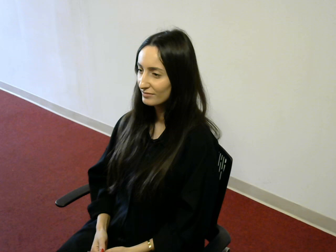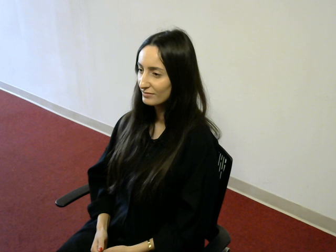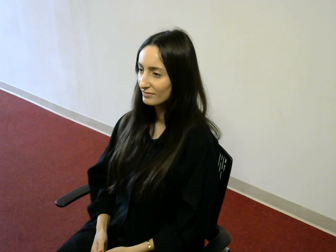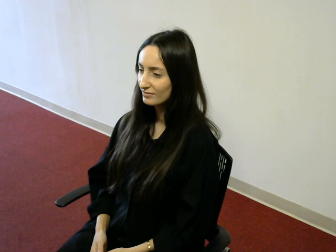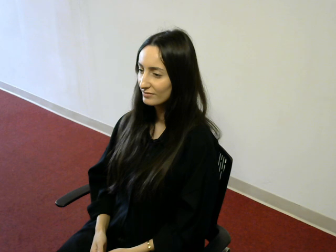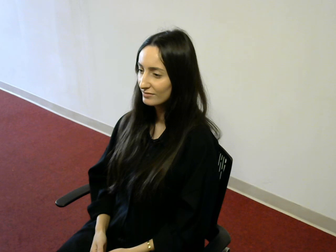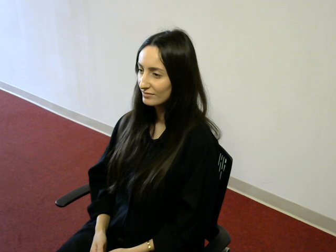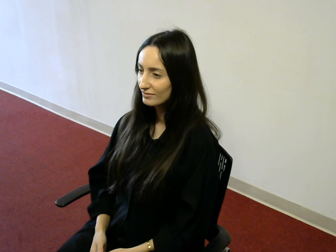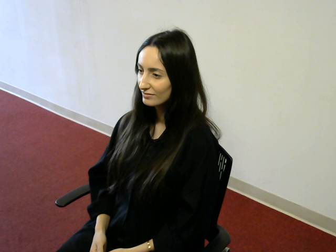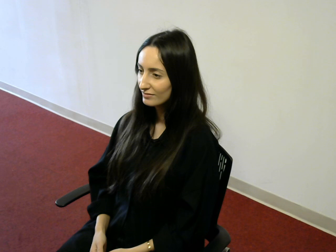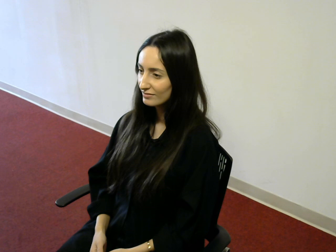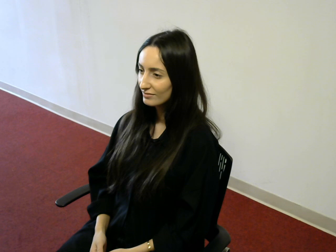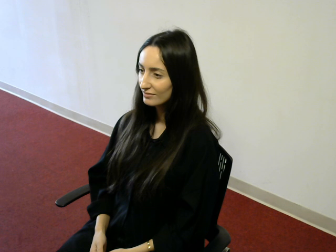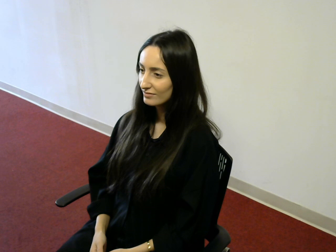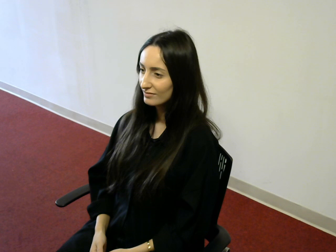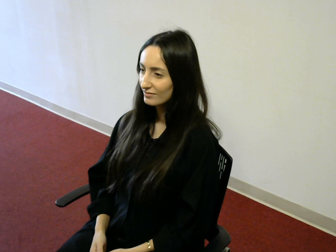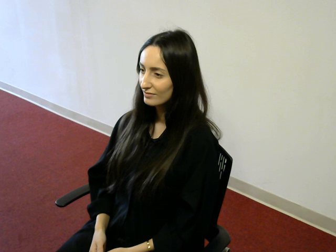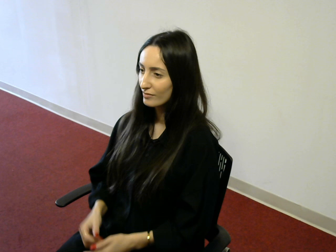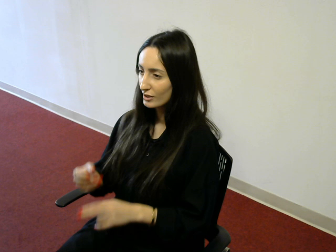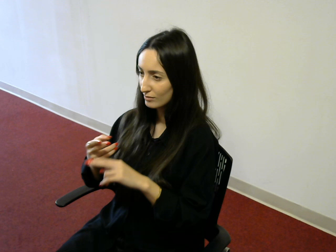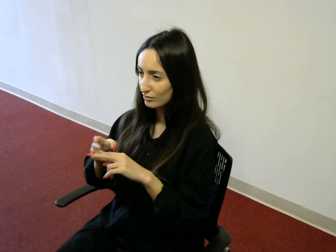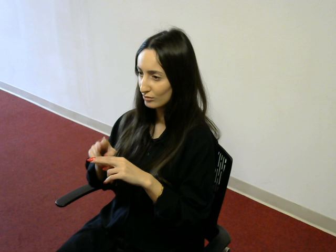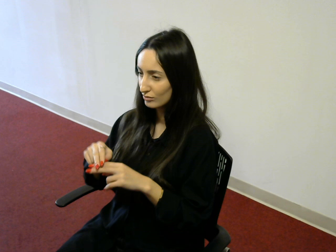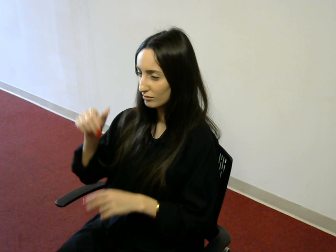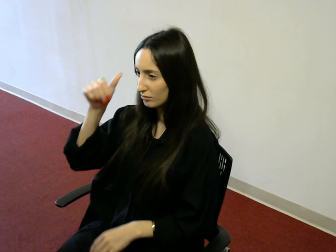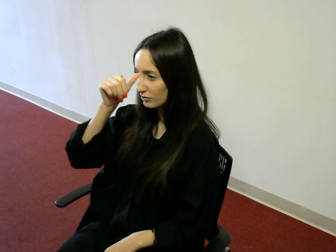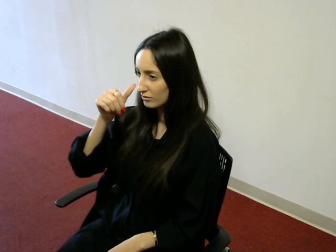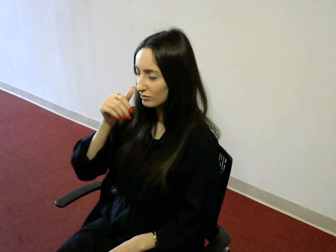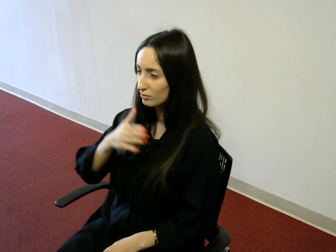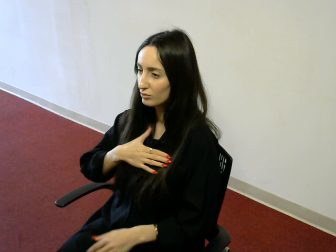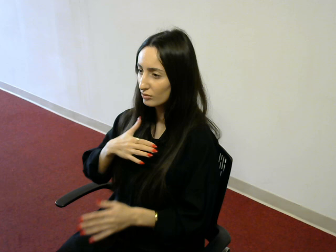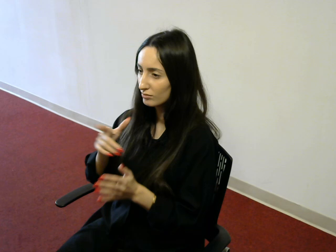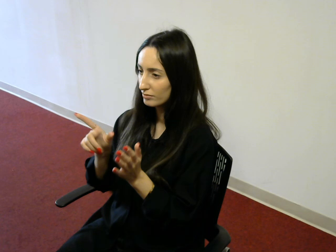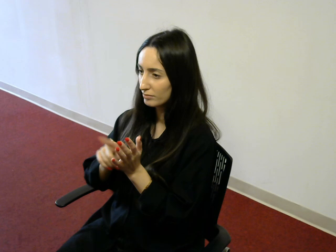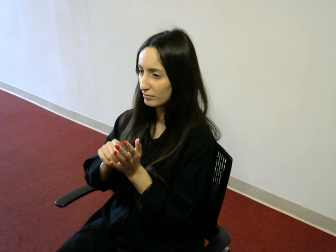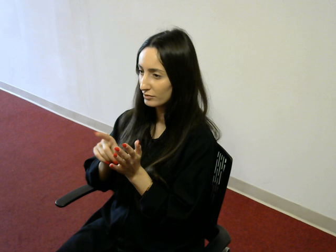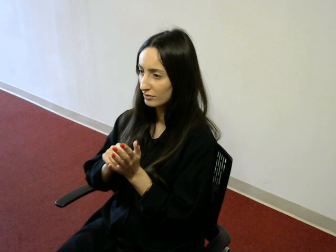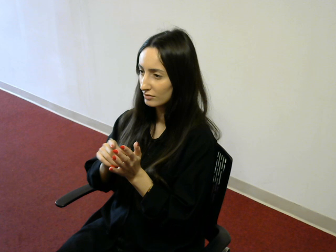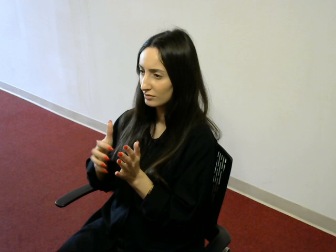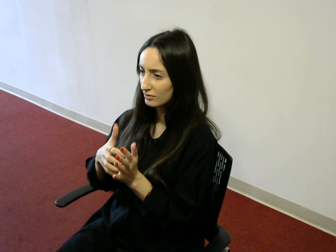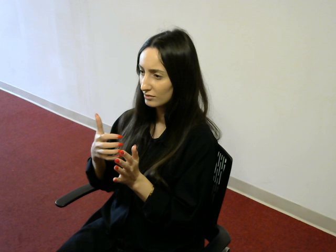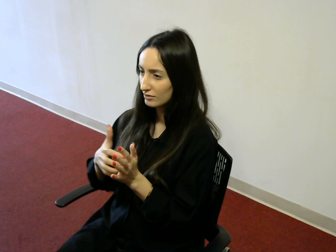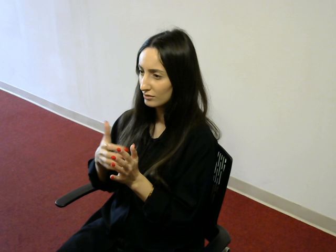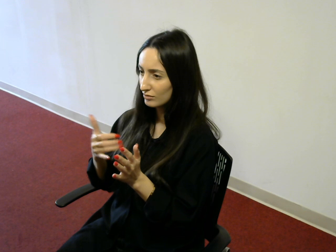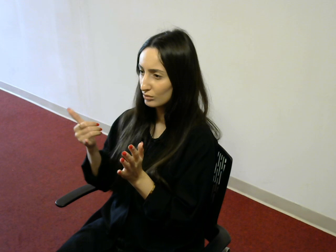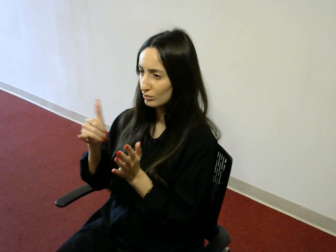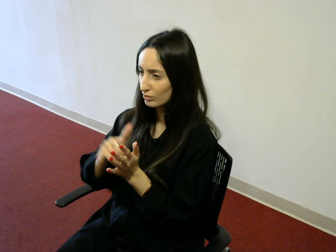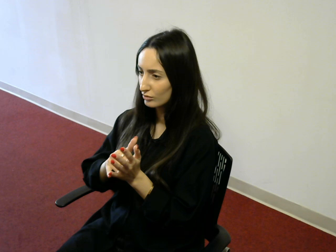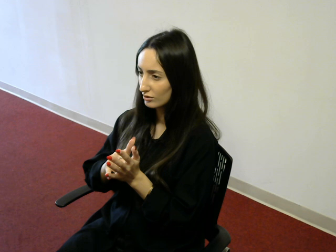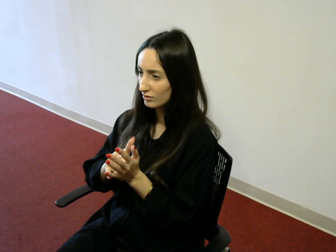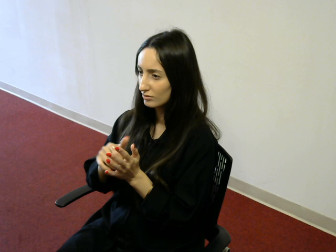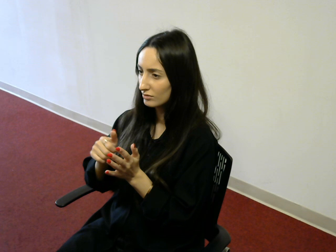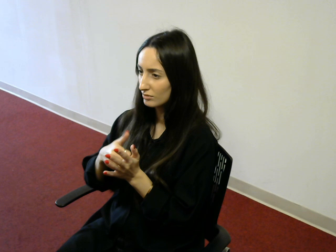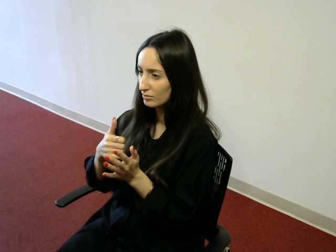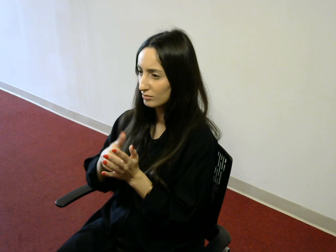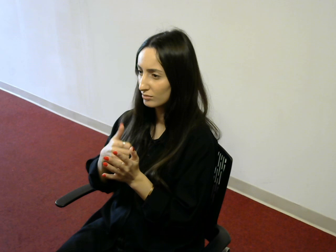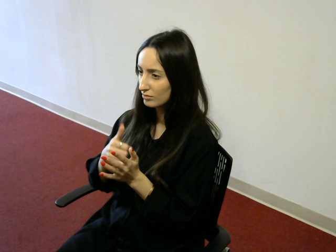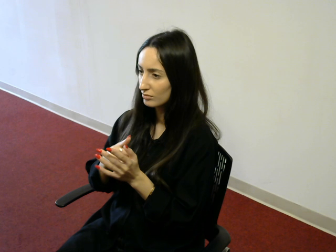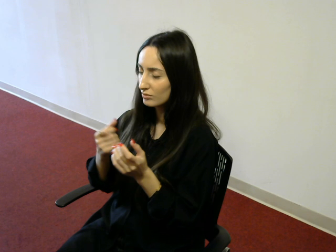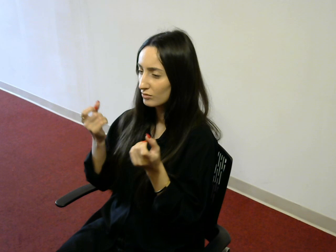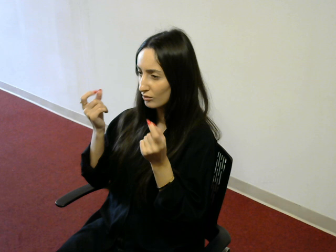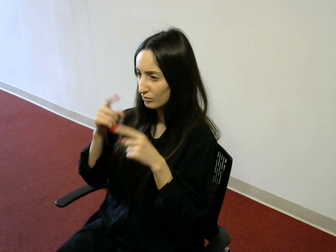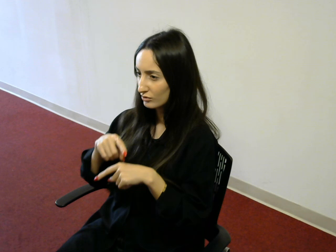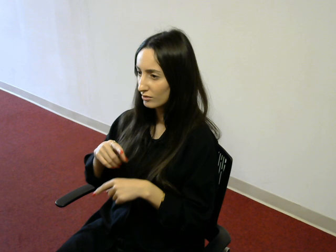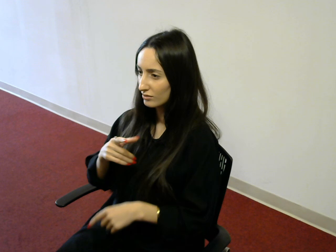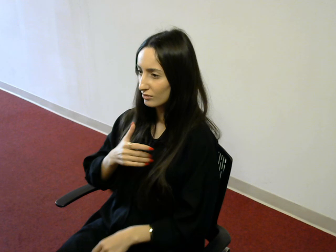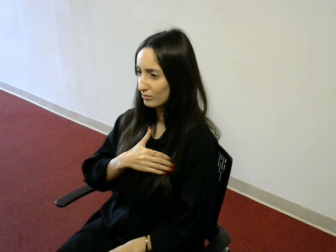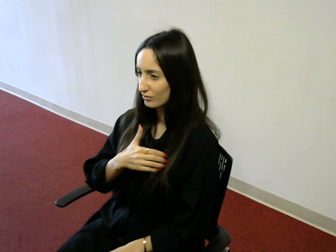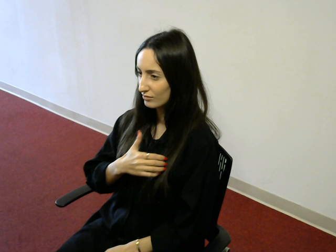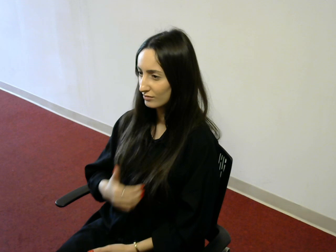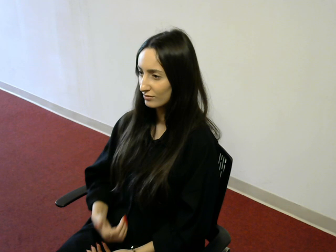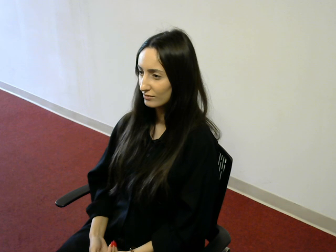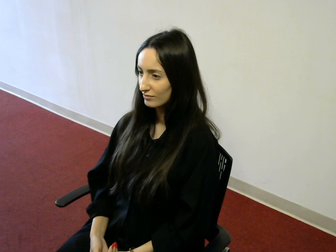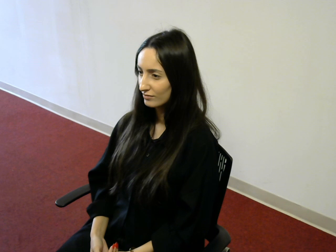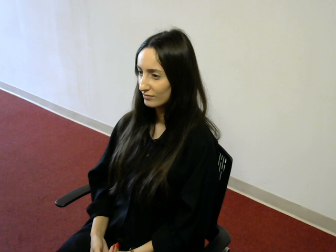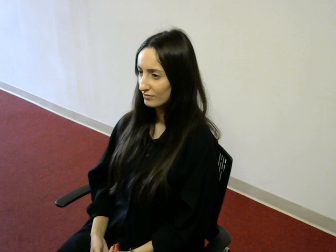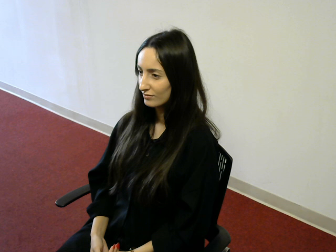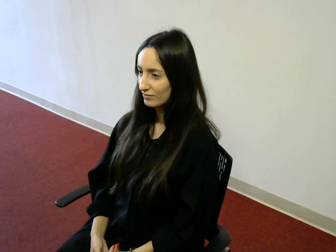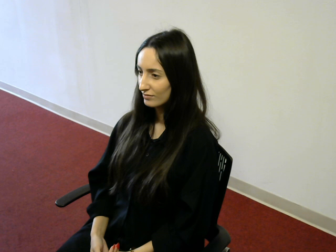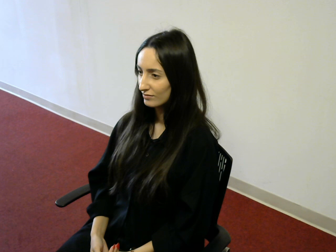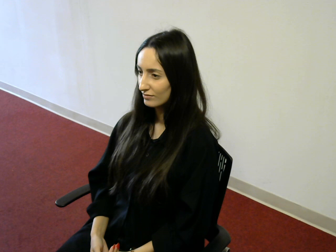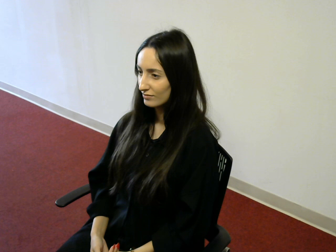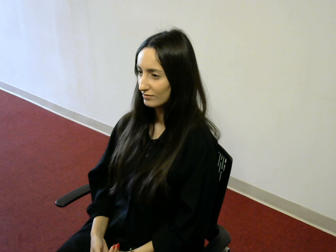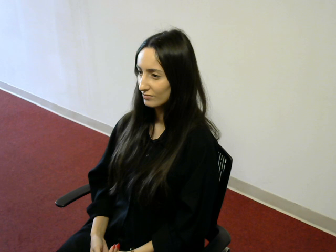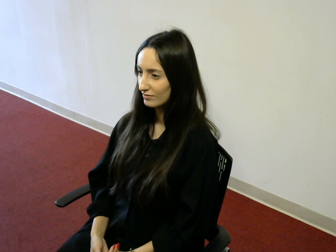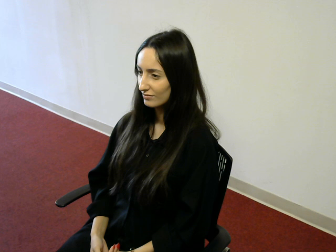Bu ay mənim pensiyam əksik yüklənib, səbəbini bilmək istəyirəm